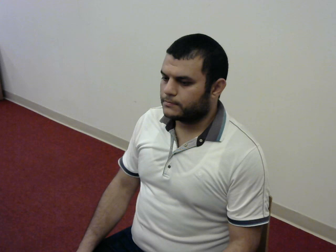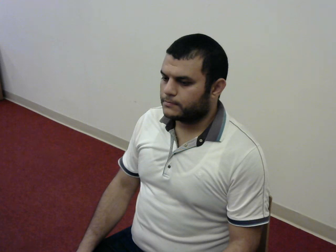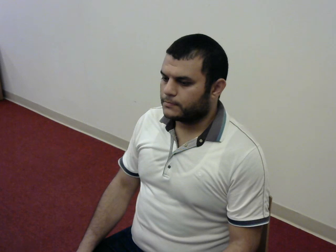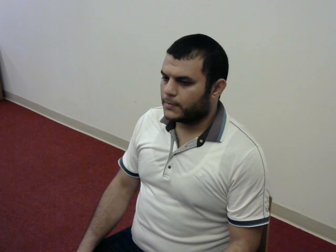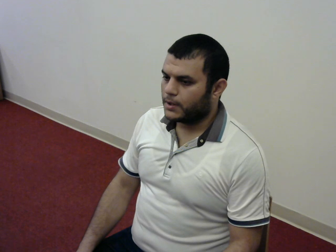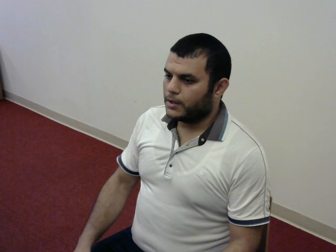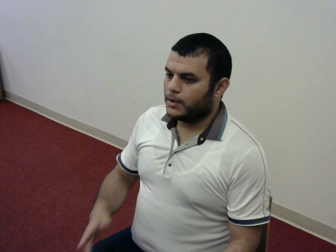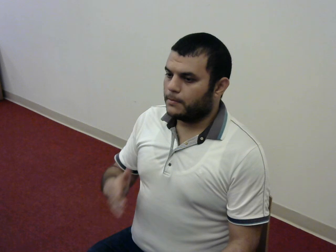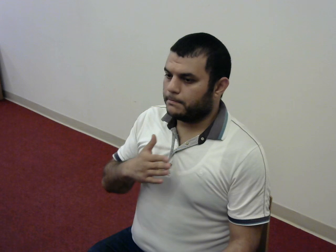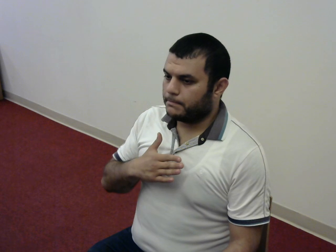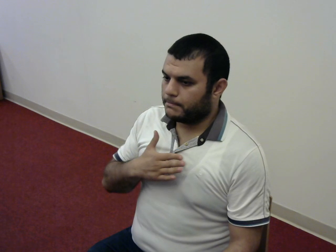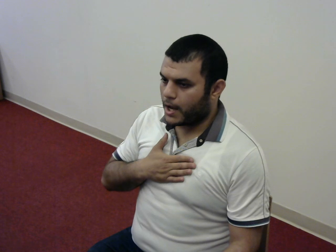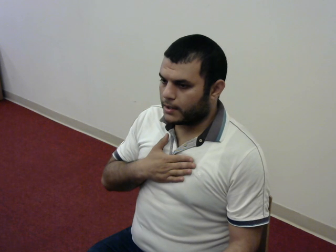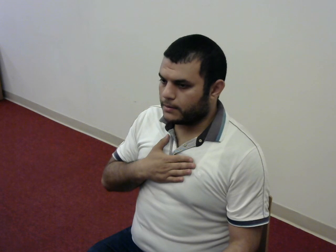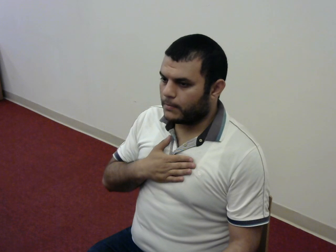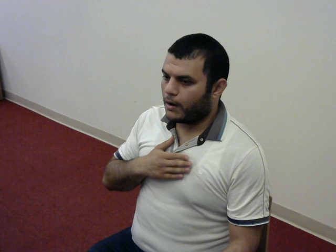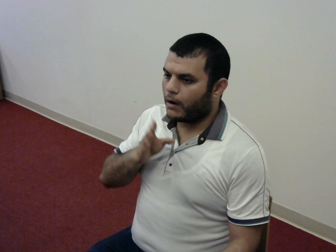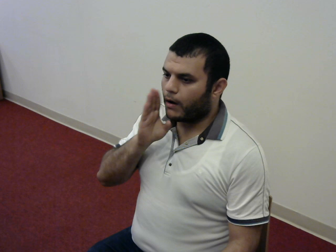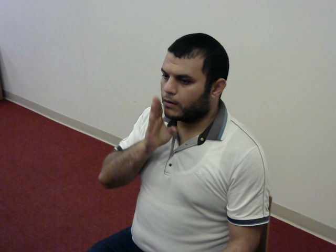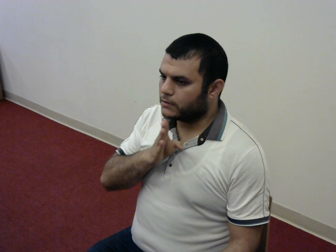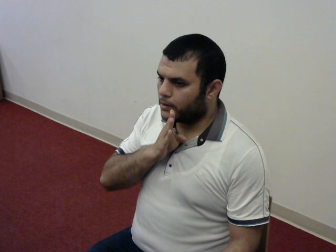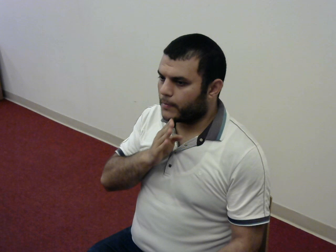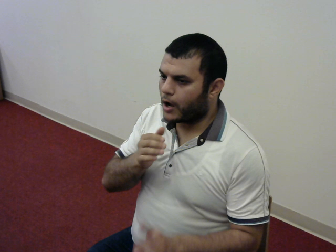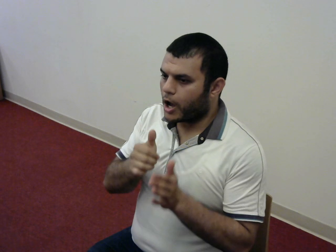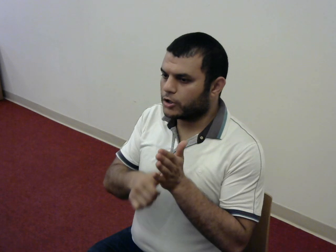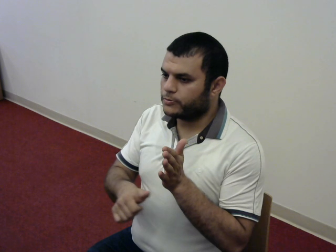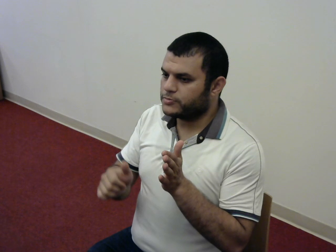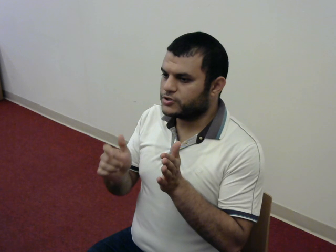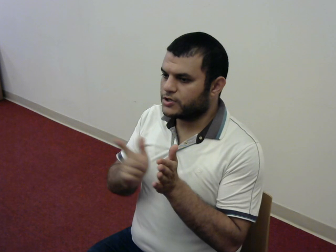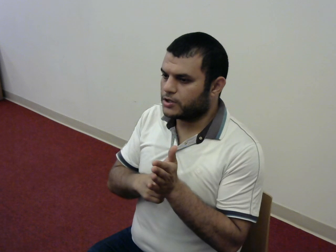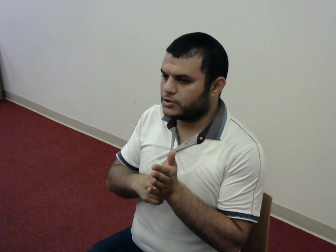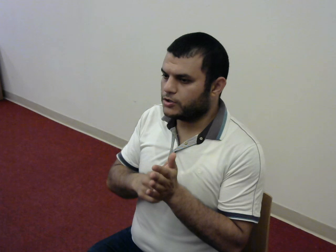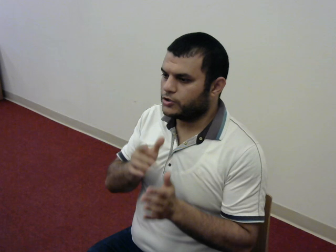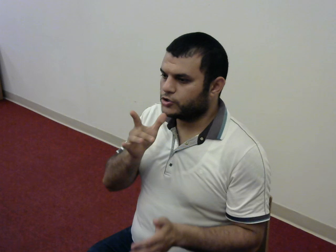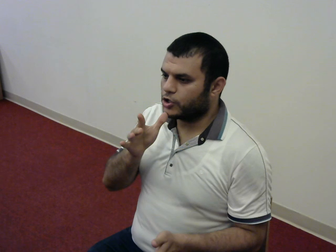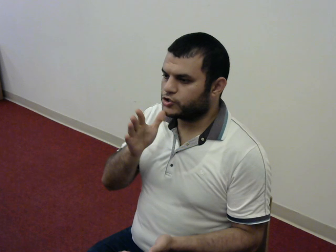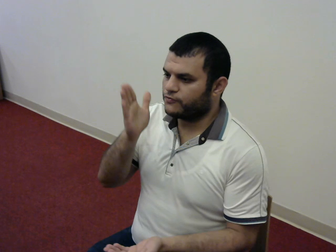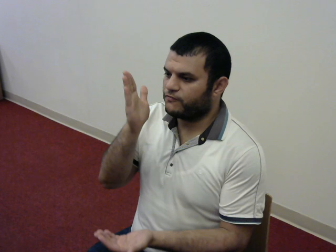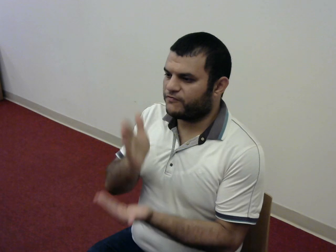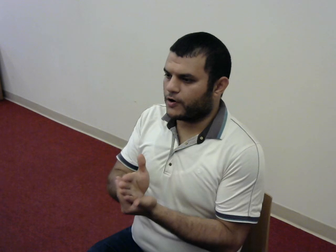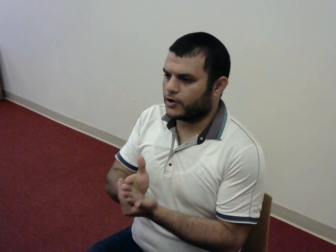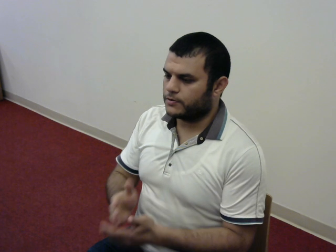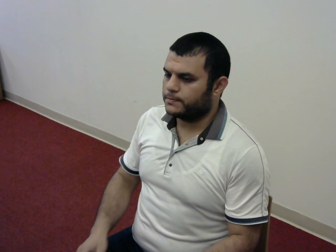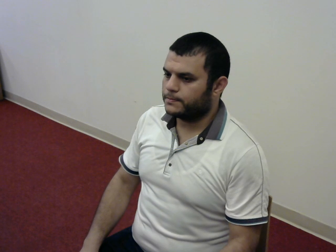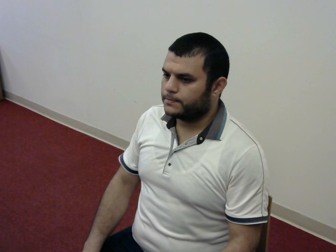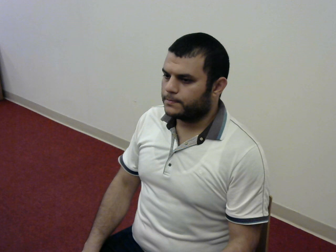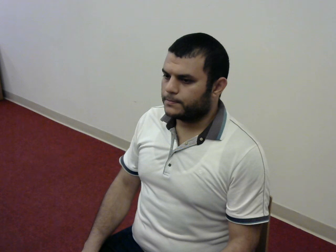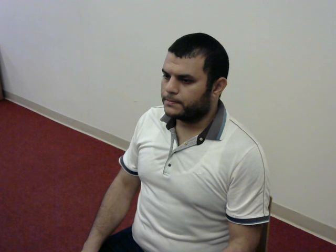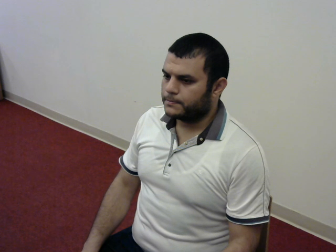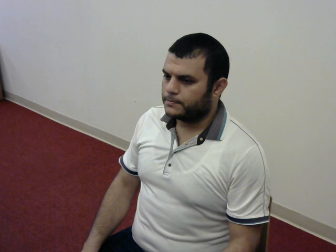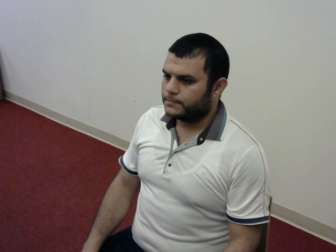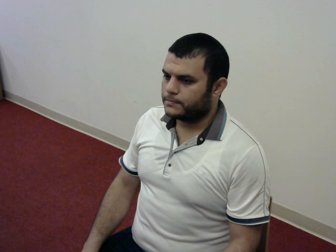Mənim anamın 67 yaşı var